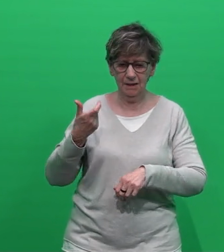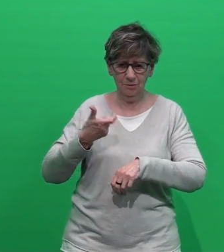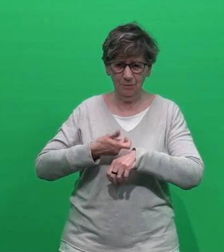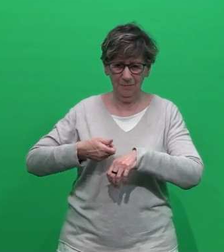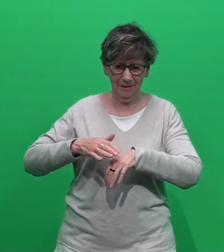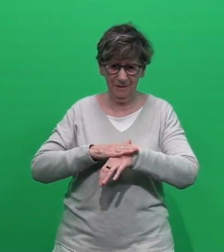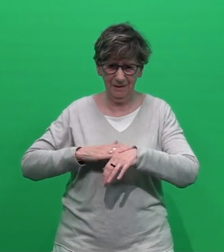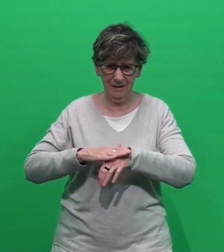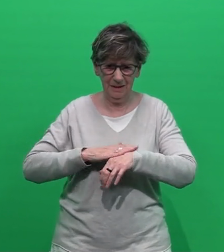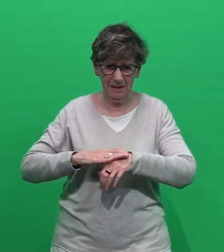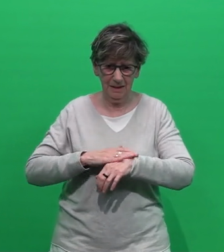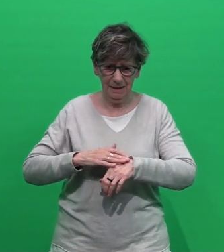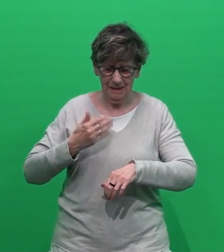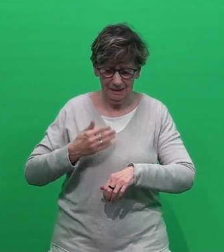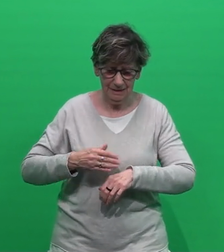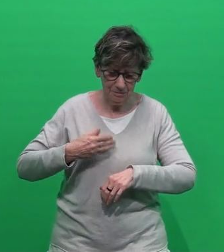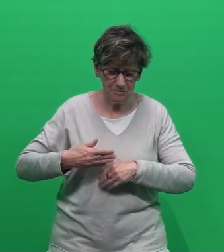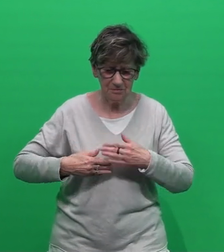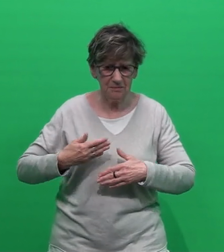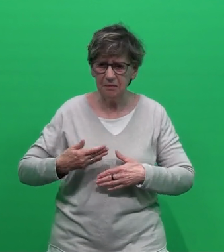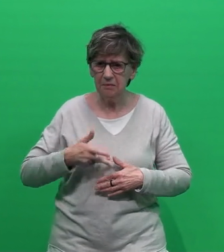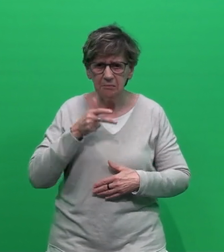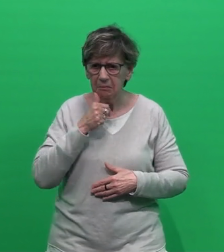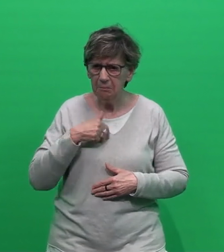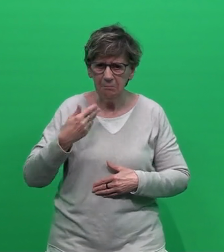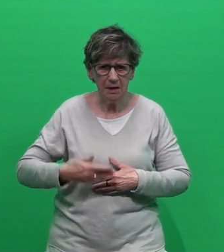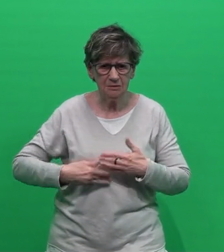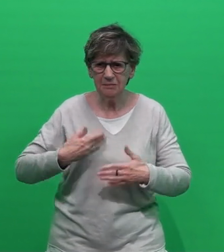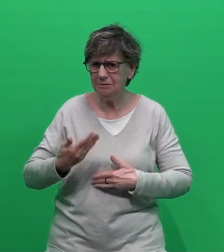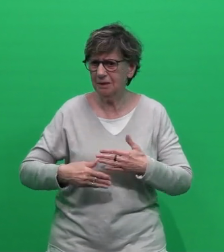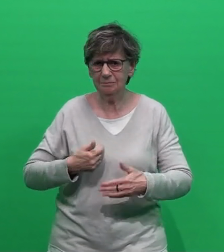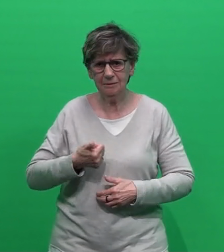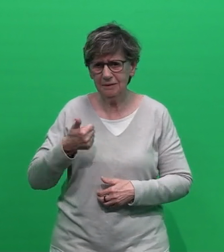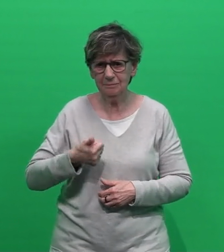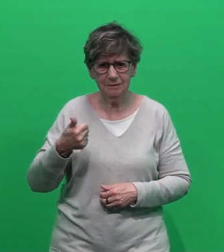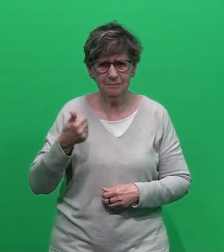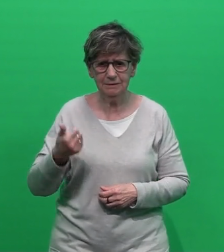M'hi he posat pomada però el dolor ha anat a més.